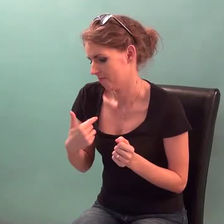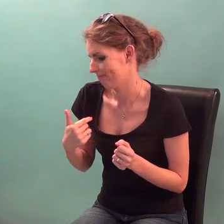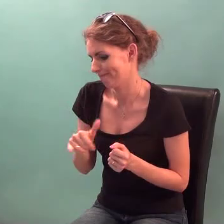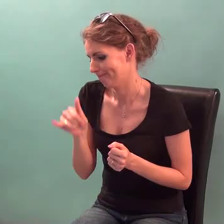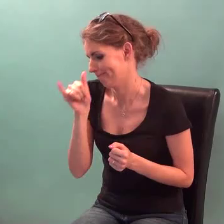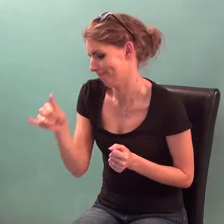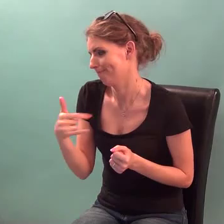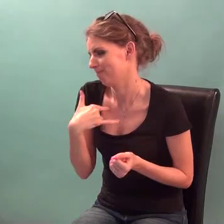Ja nie mogę.